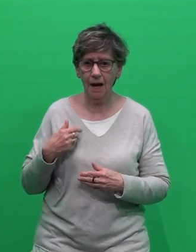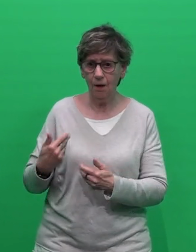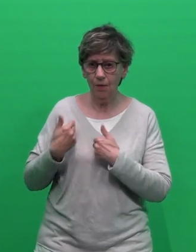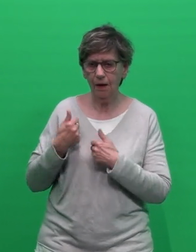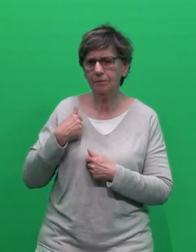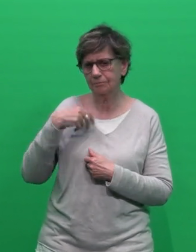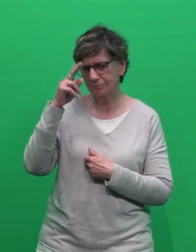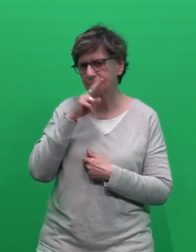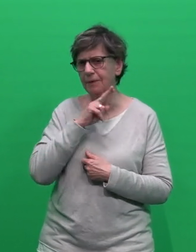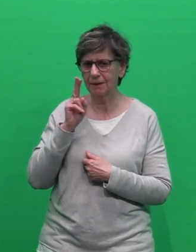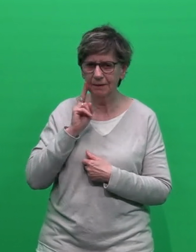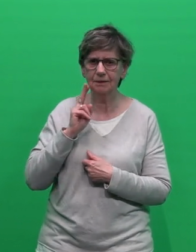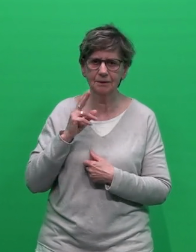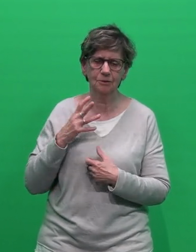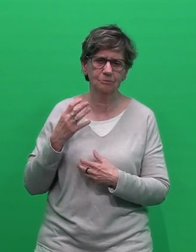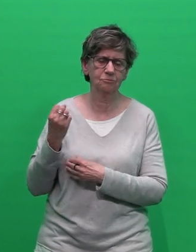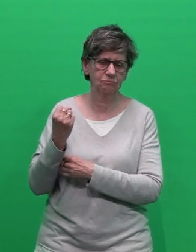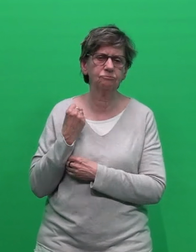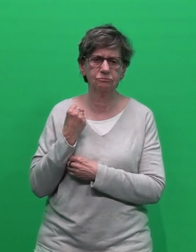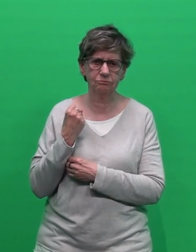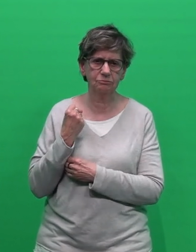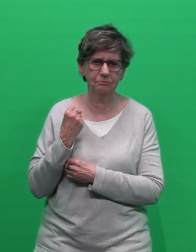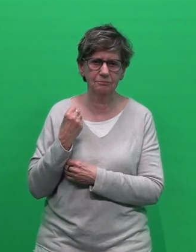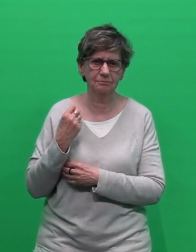Els meus pares em van ajudar i em van donar suport.